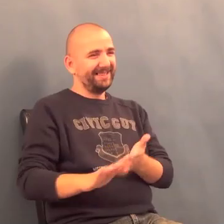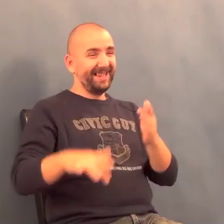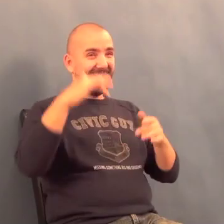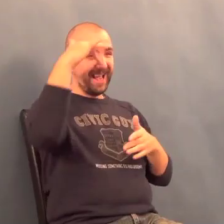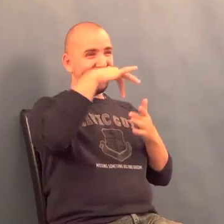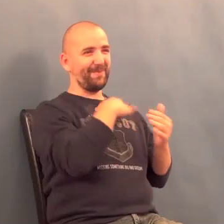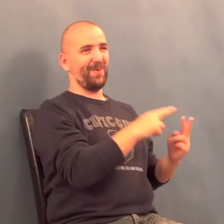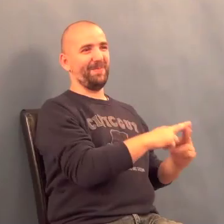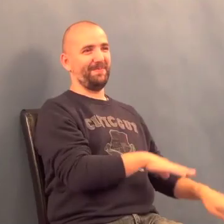W środku wie, że umówił się z chłopcem.